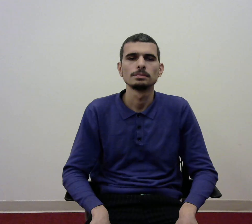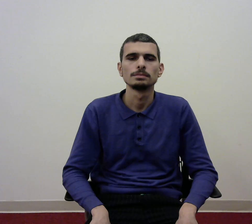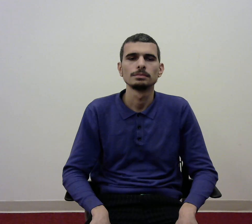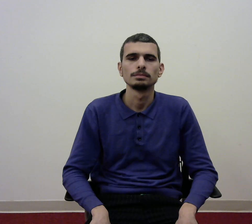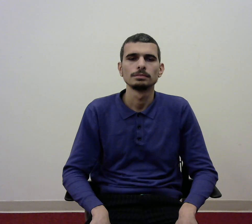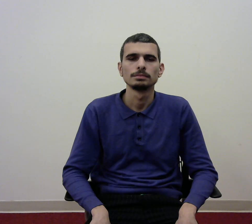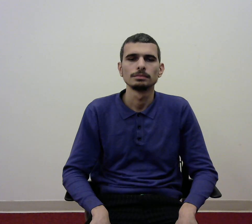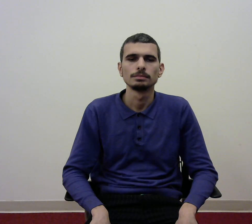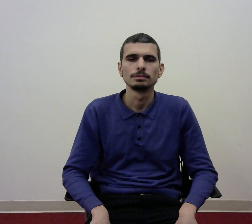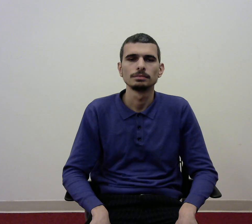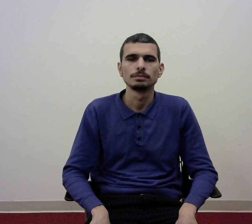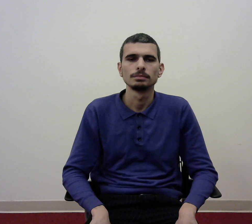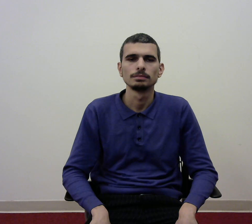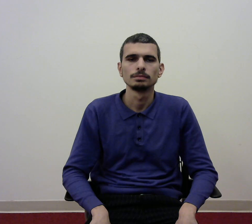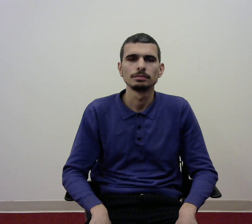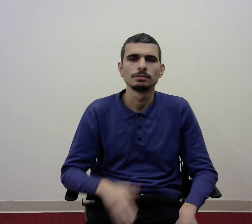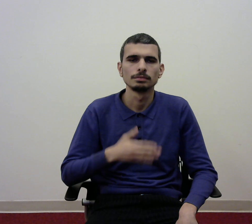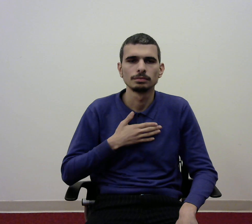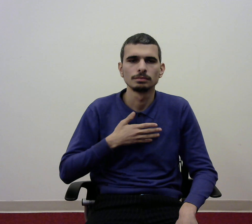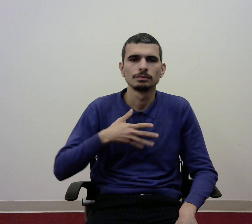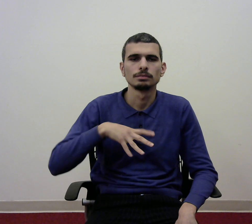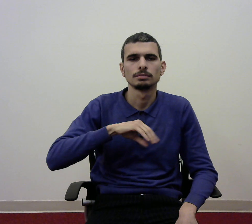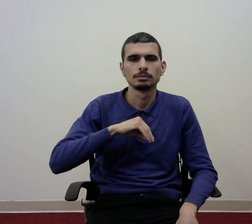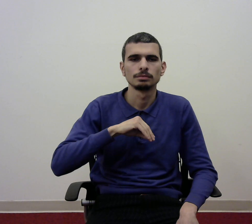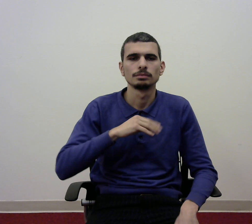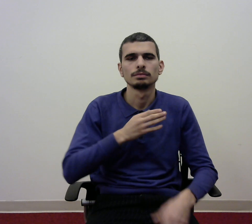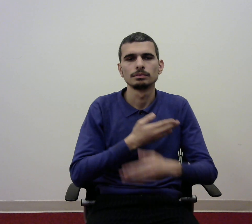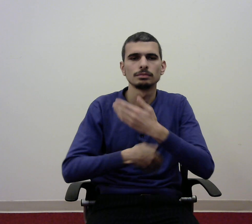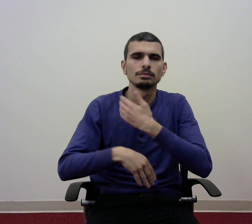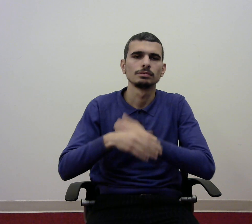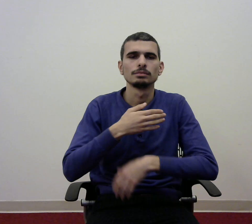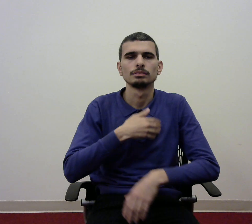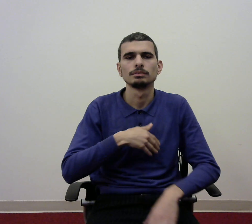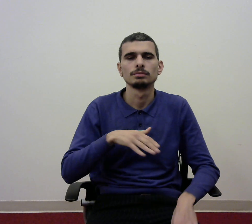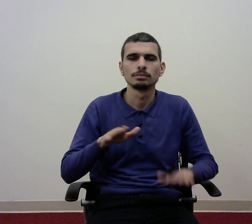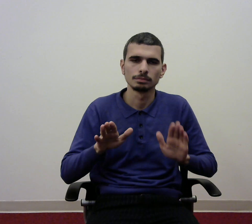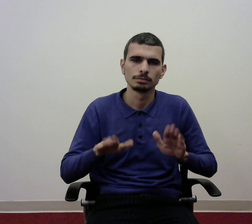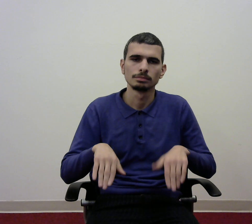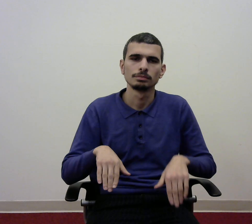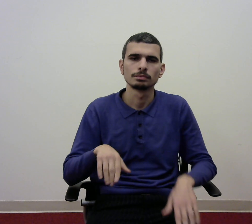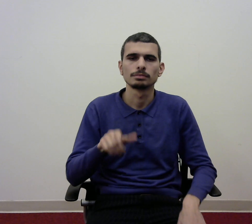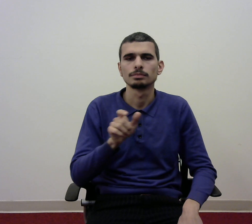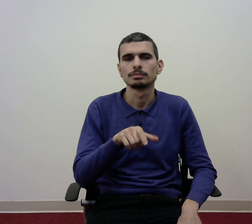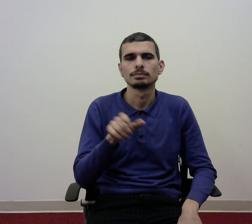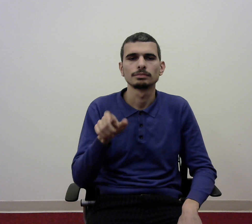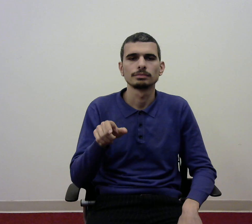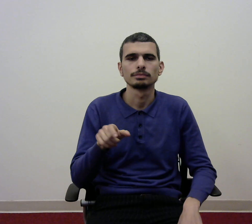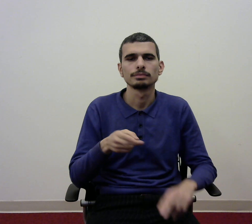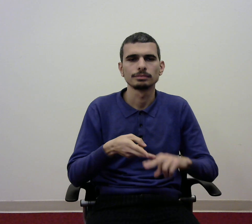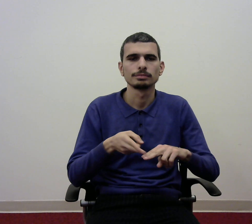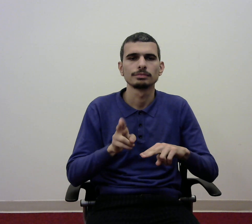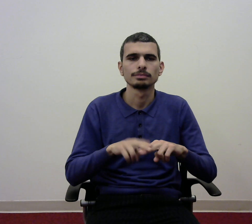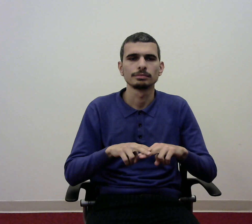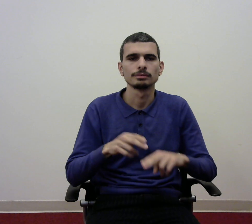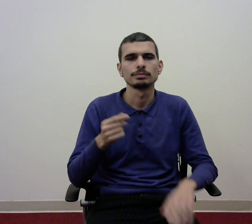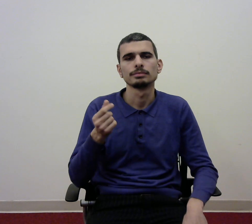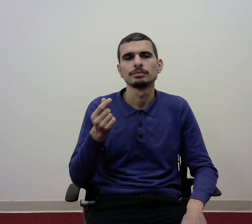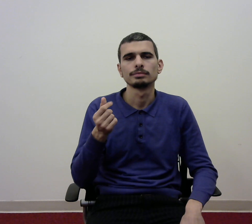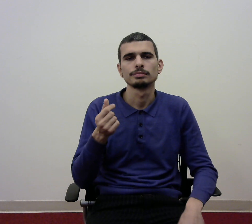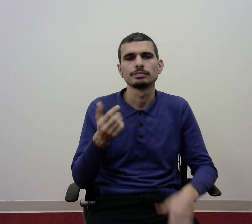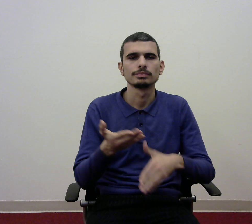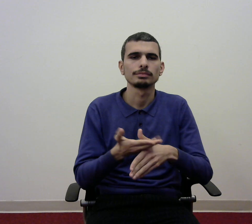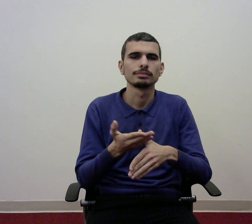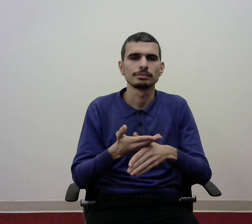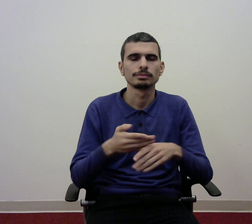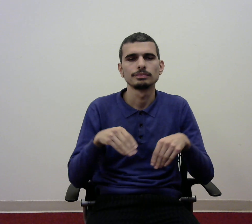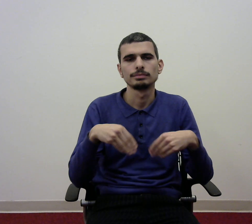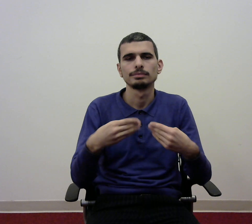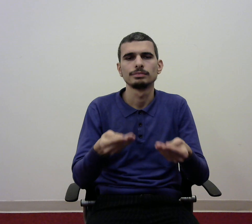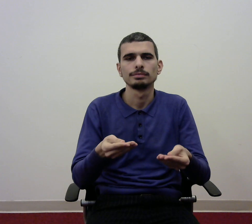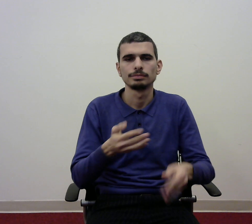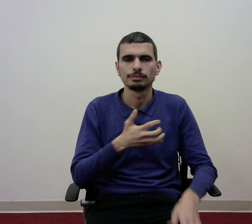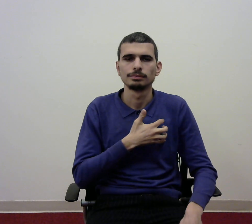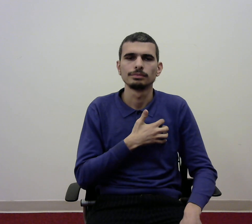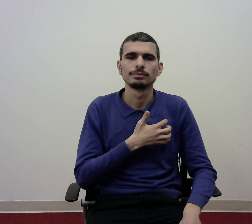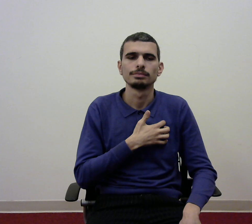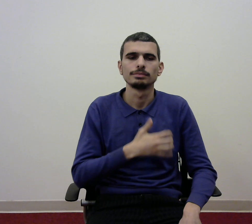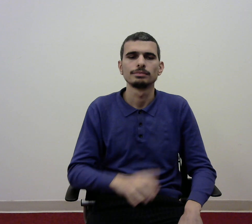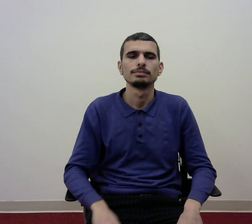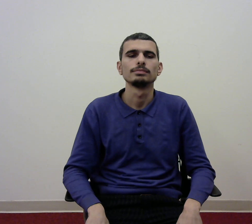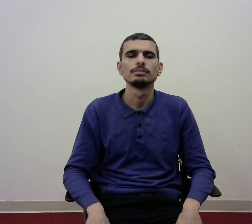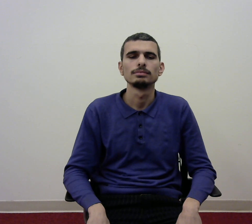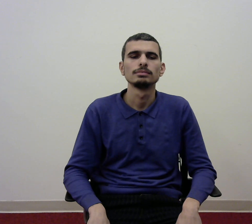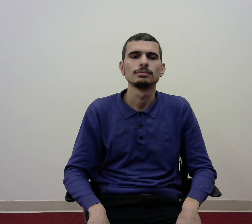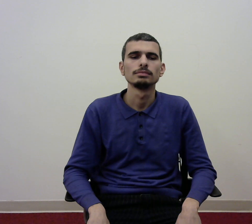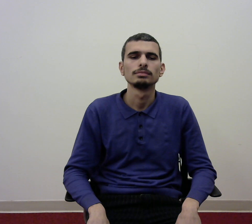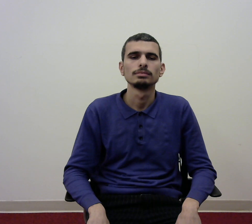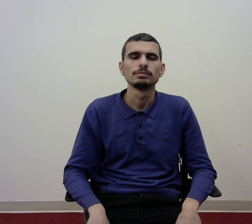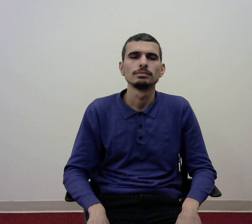Biz əlilliyi olan şəxslər üçün pul yardım vermək istəyirik